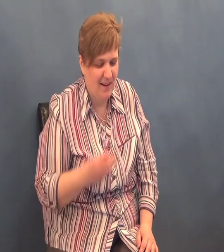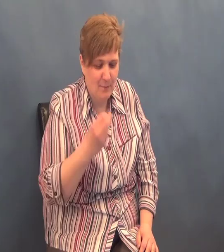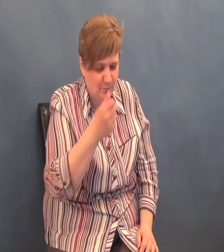Było tak blisko.